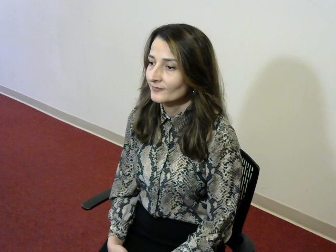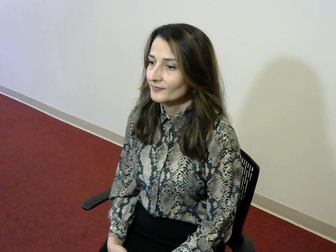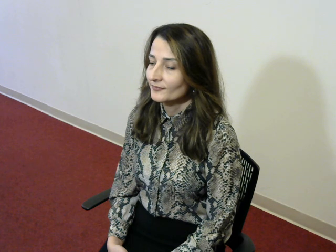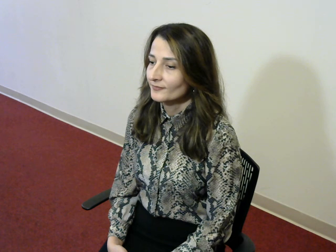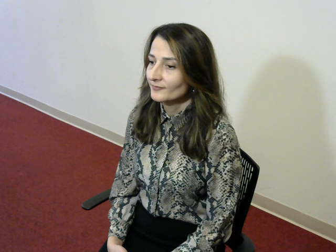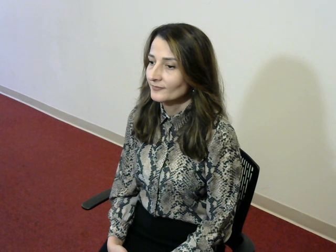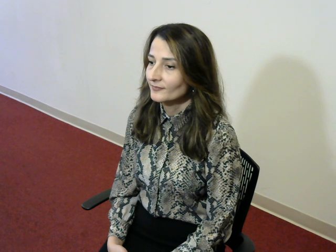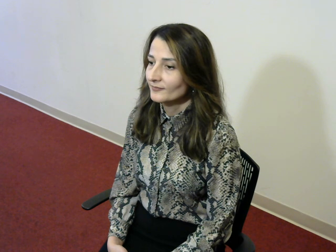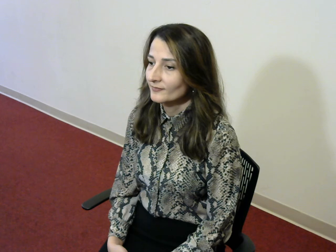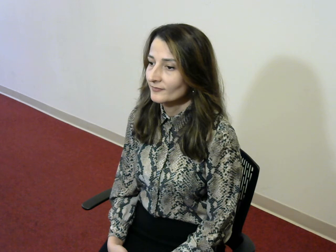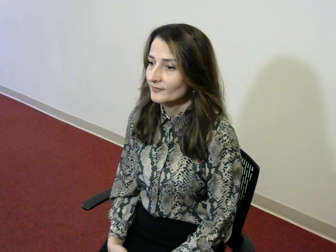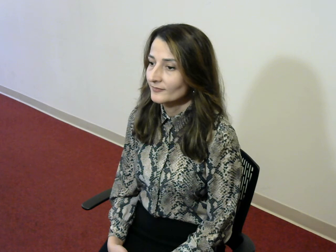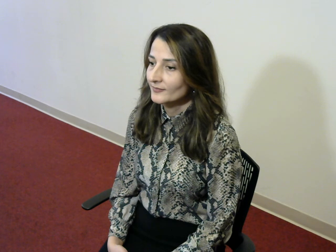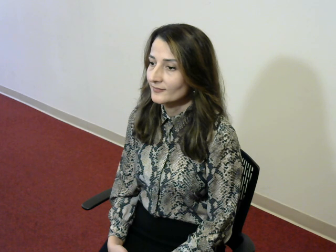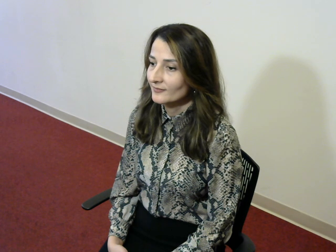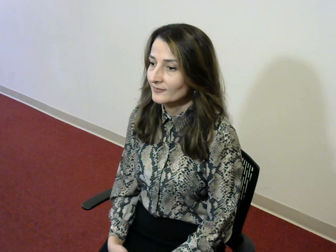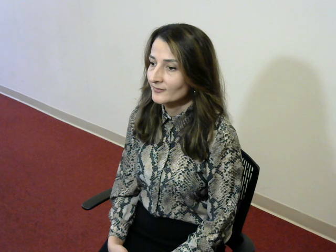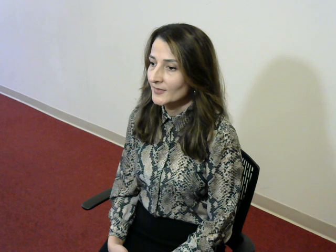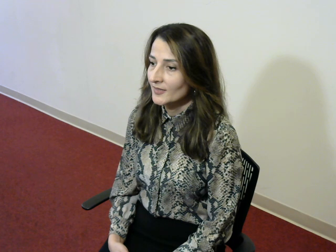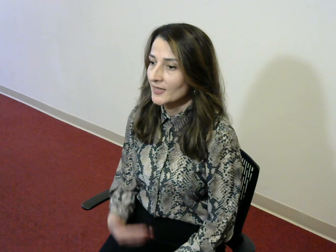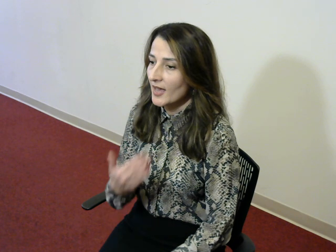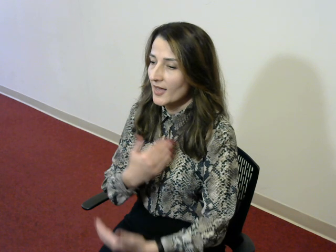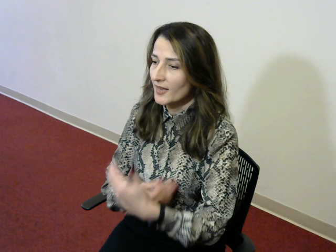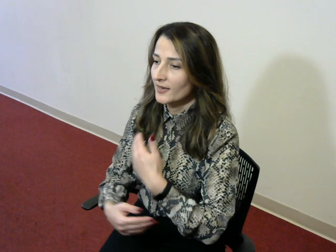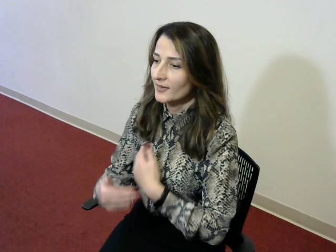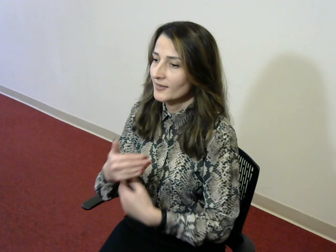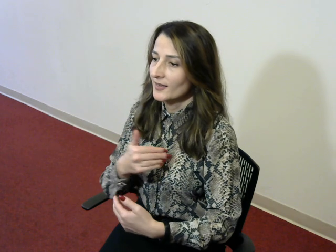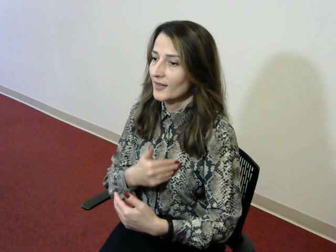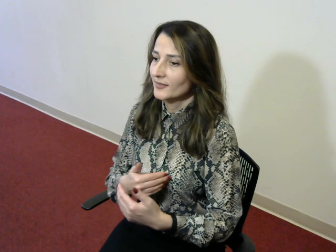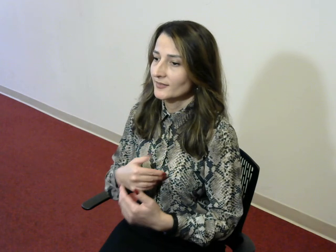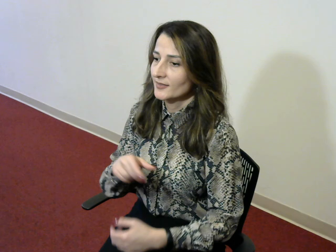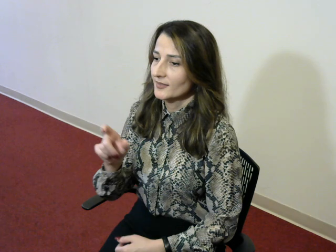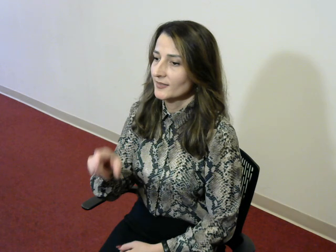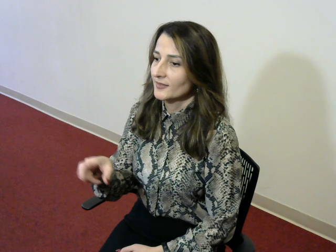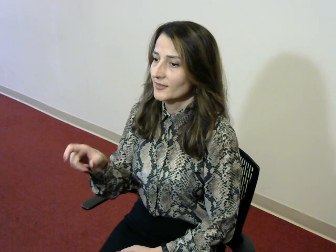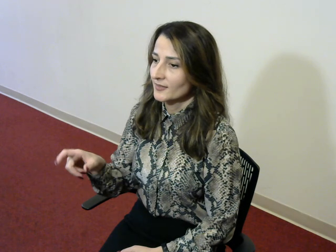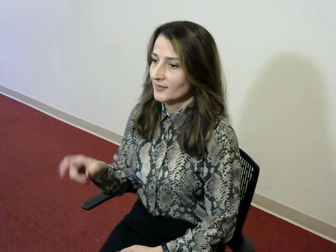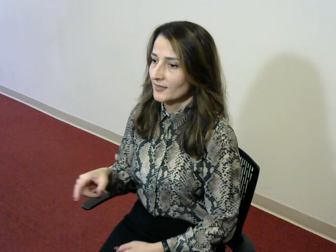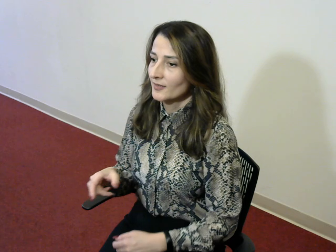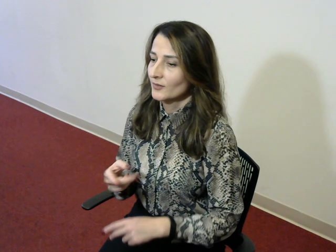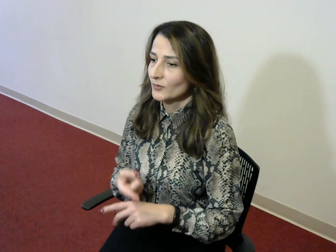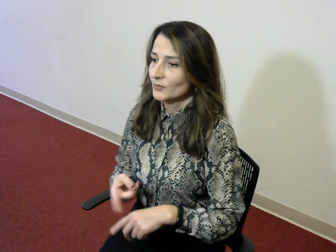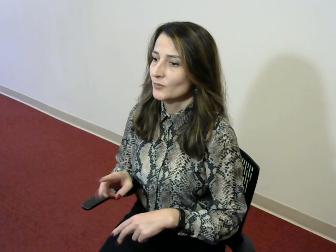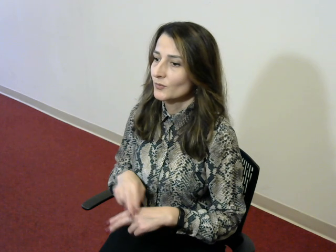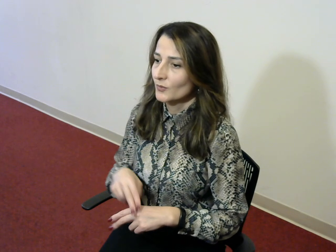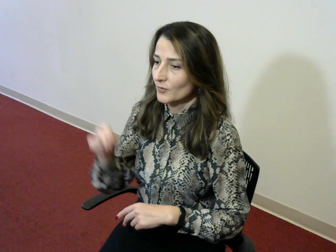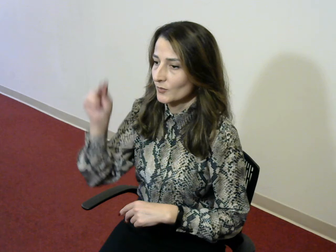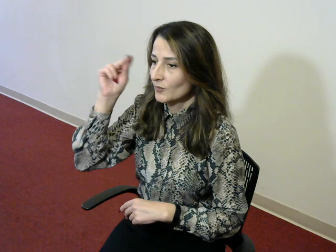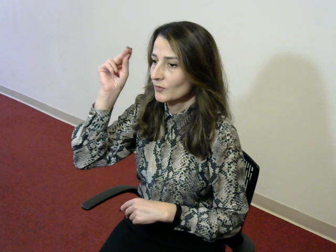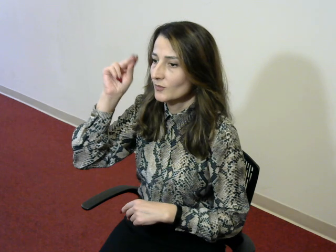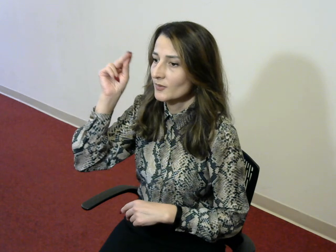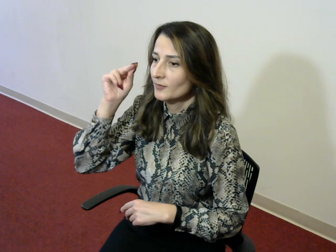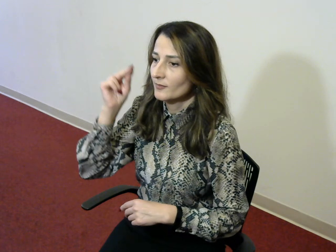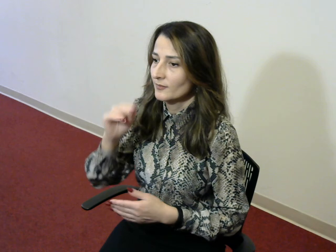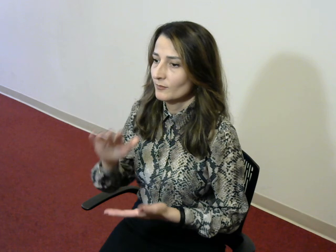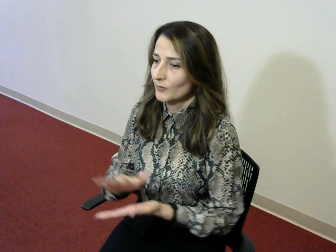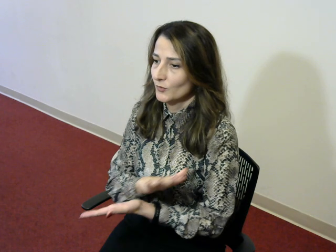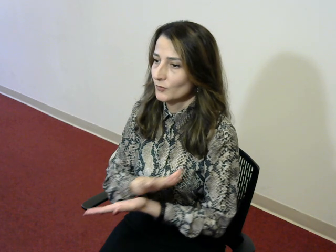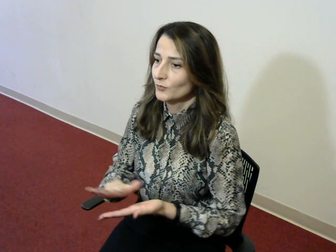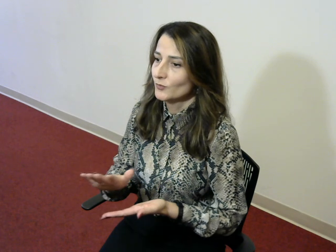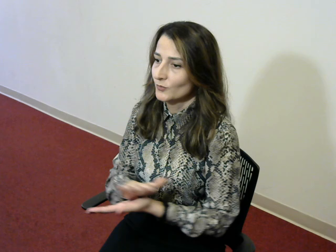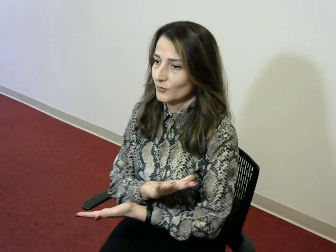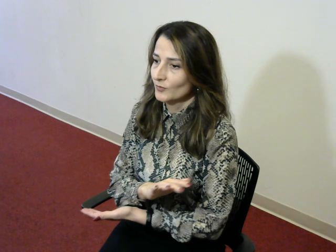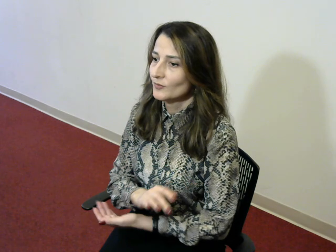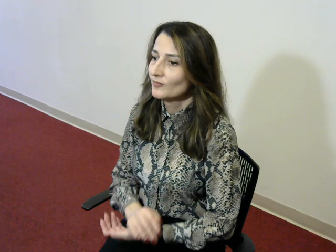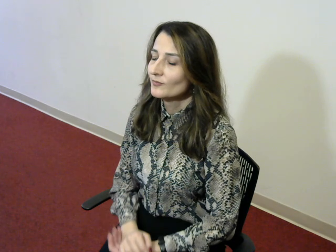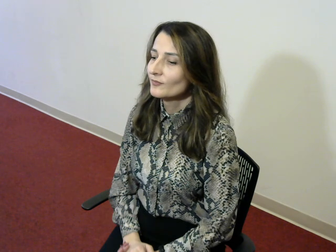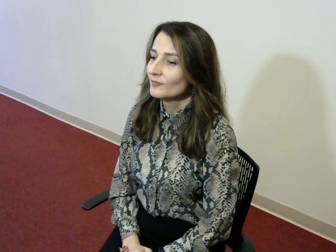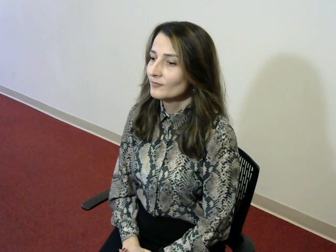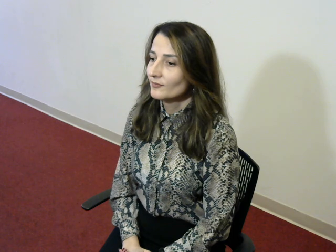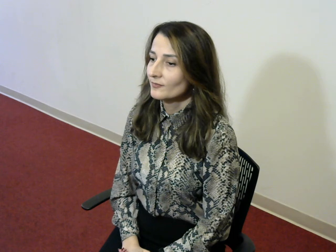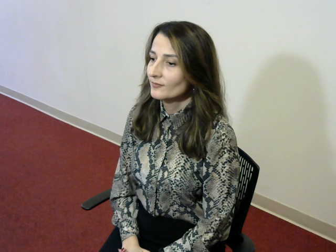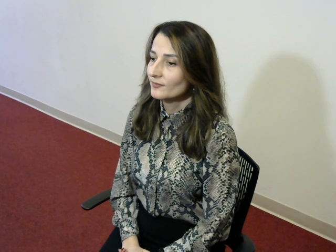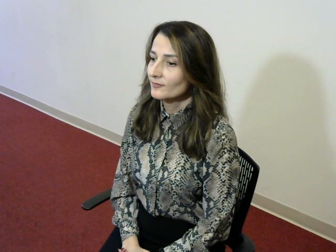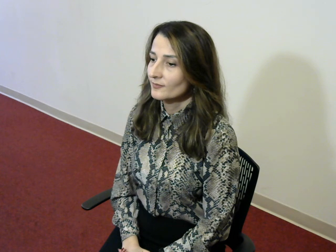Əlilliyi olan şəxslərə təhsil pulsuzdur